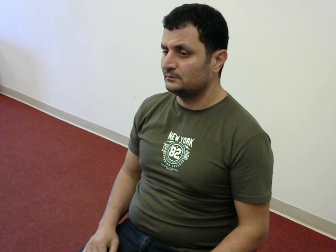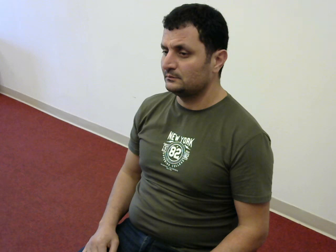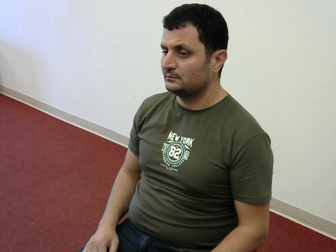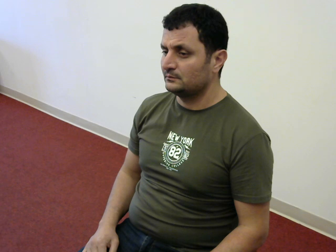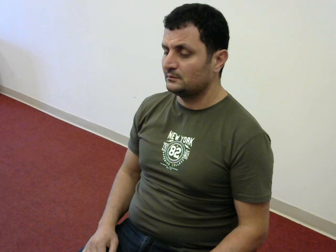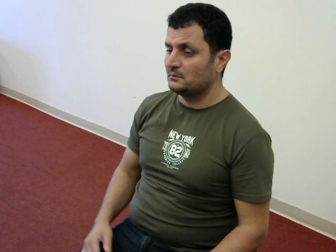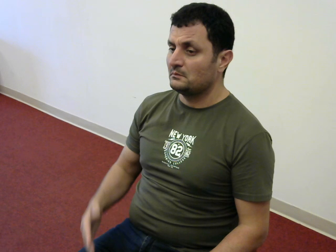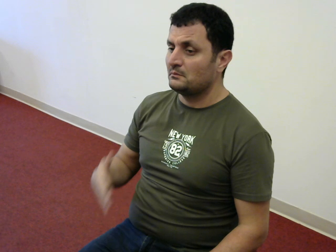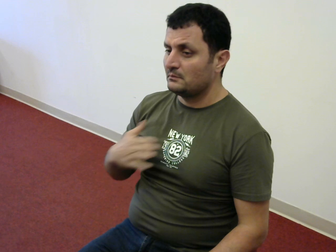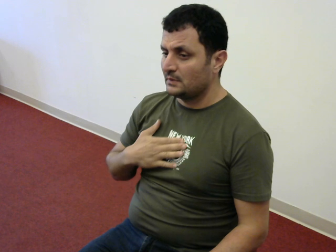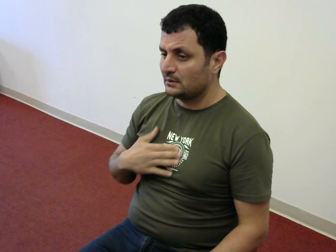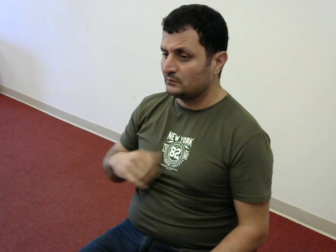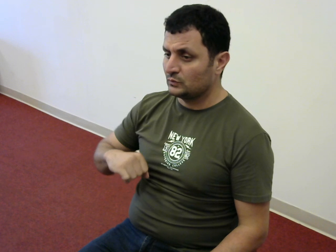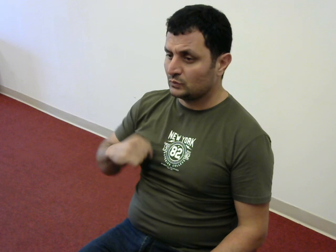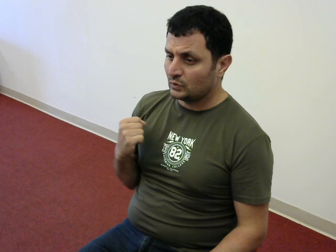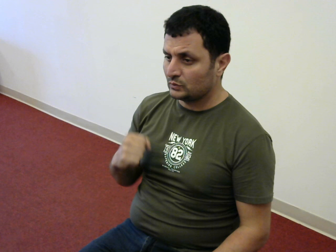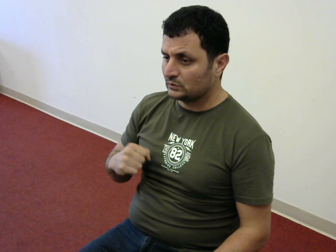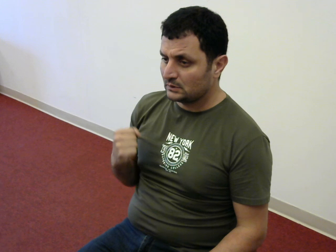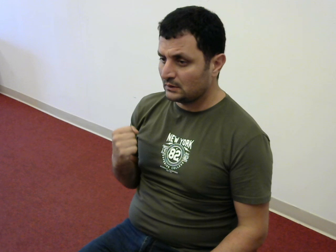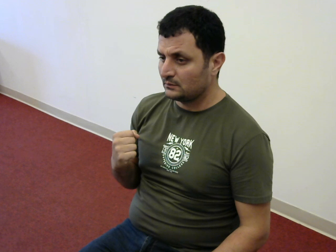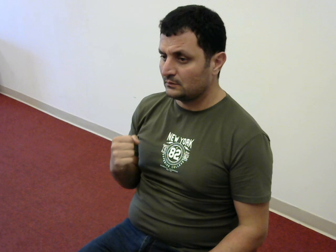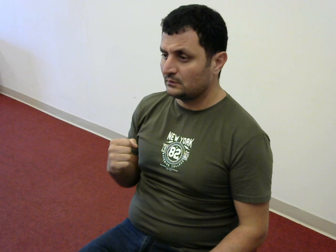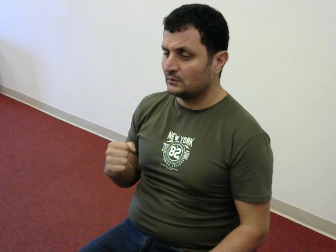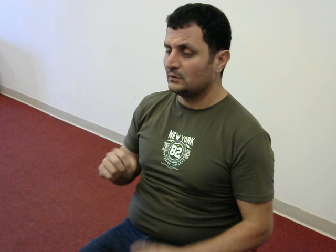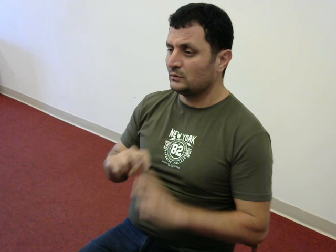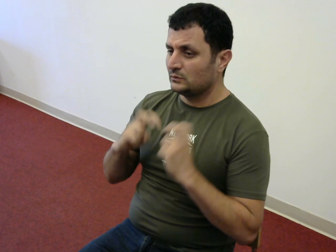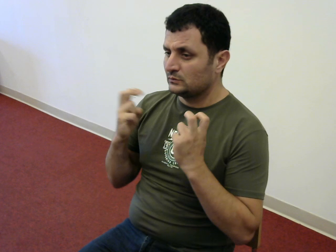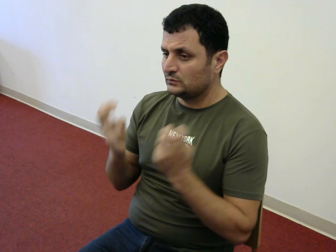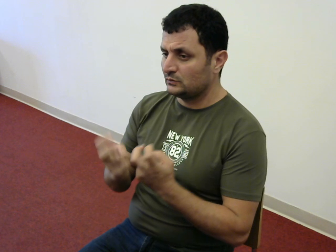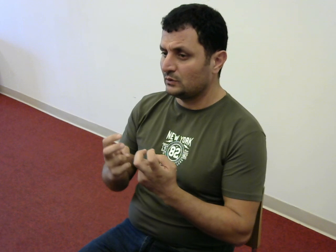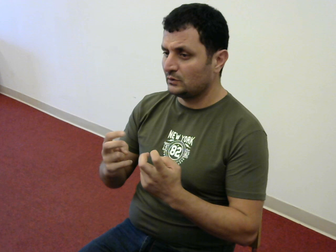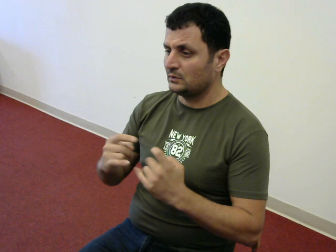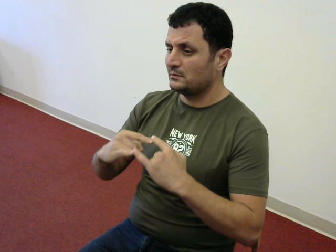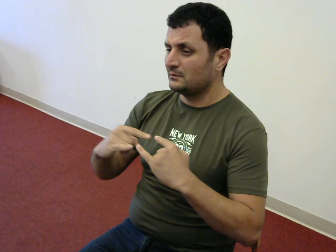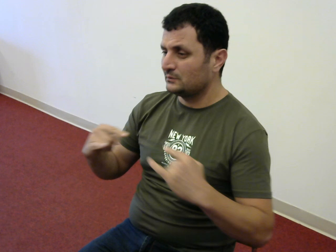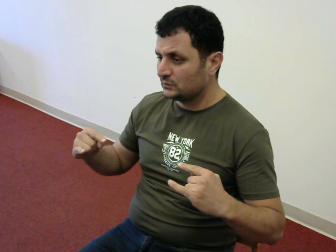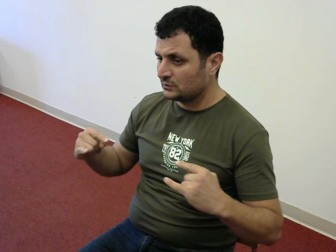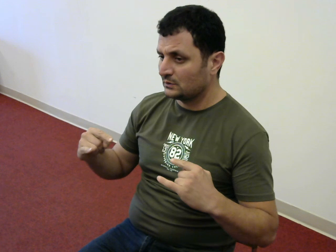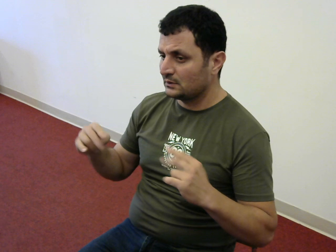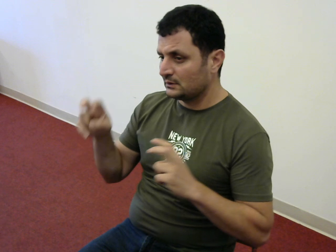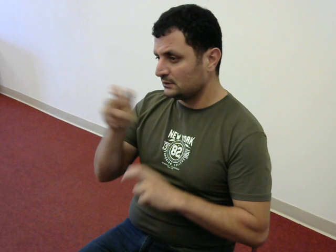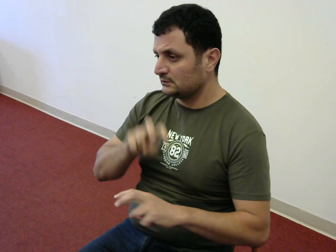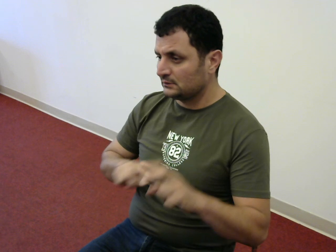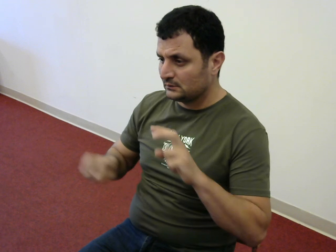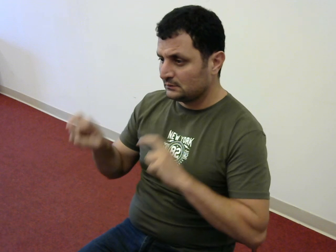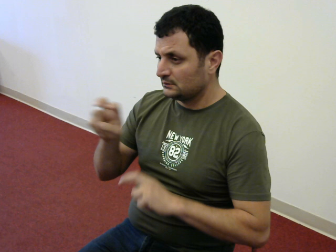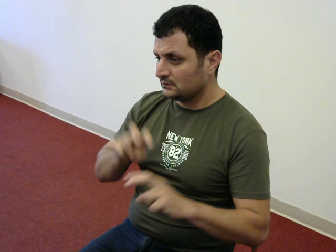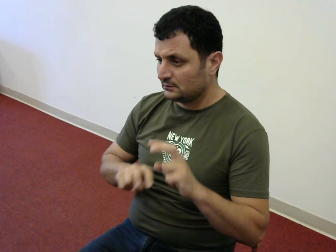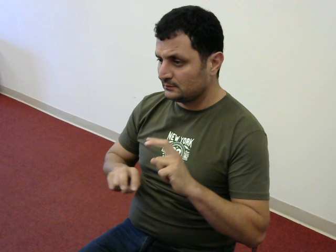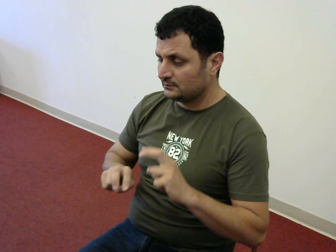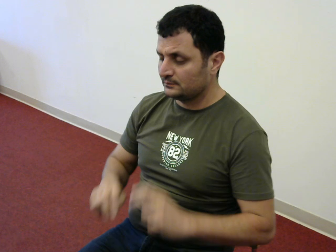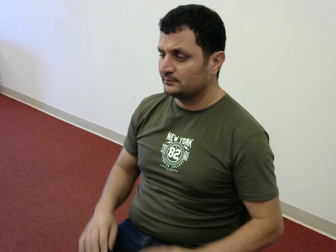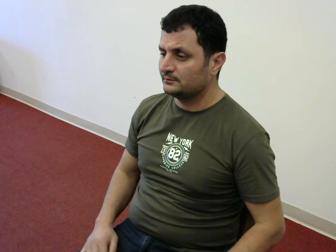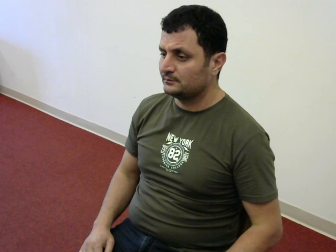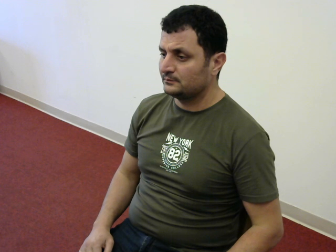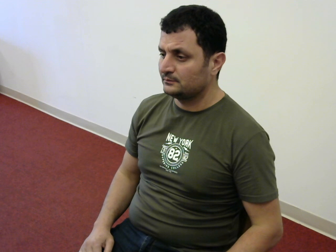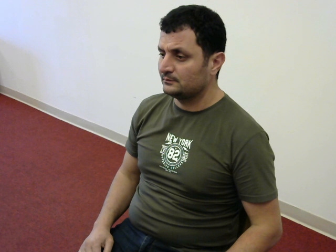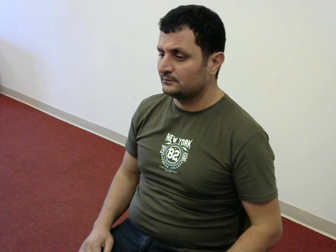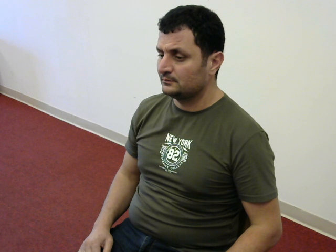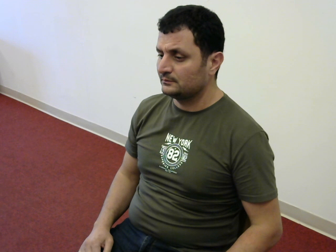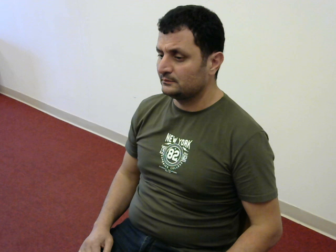Mən dostlarımın olduğu masanı axtarıram